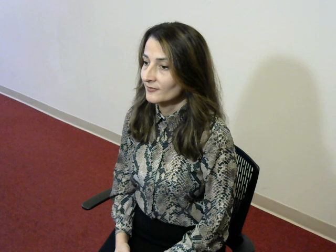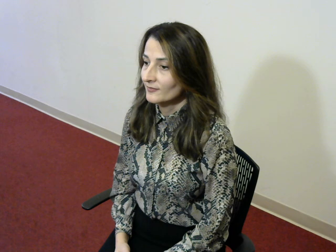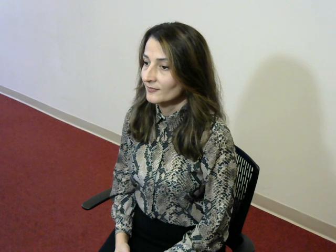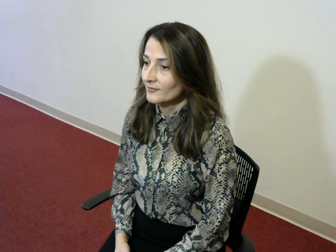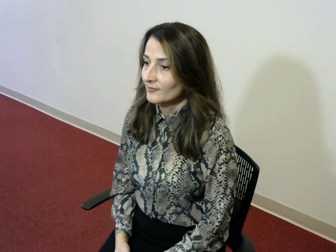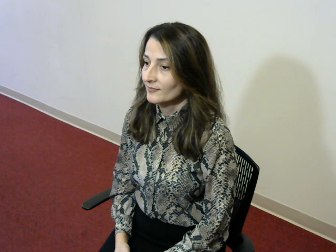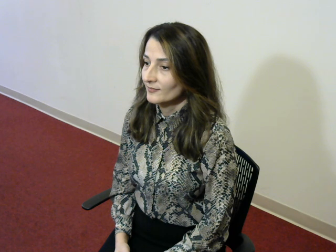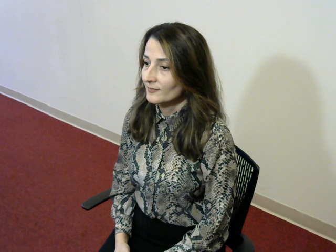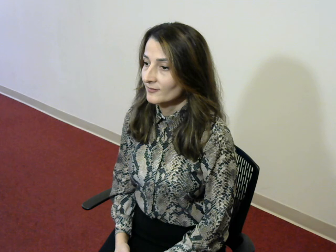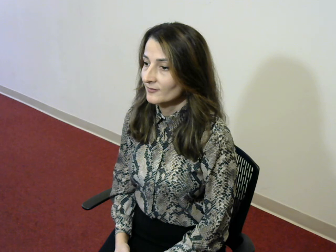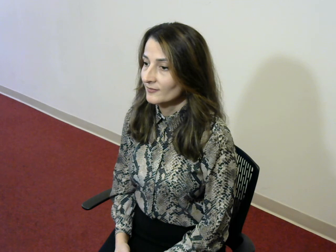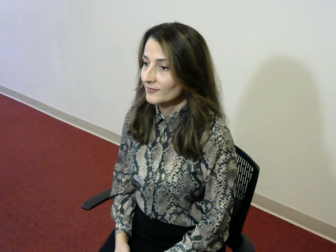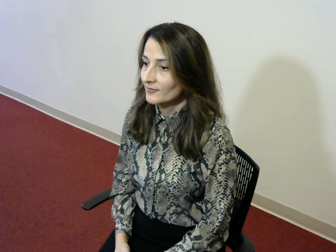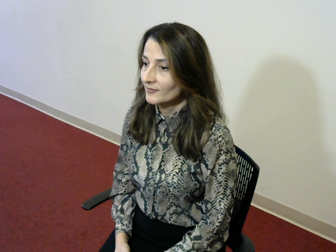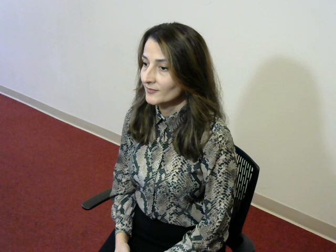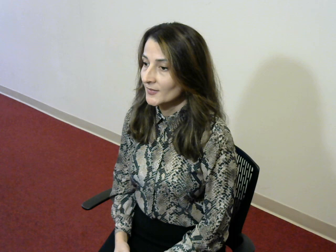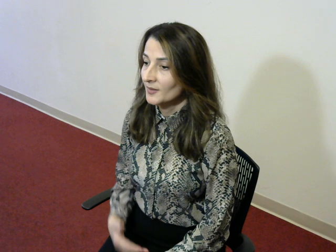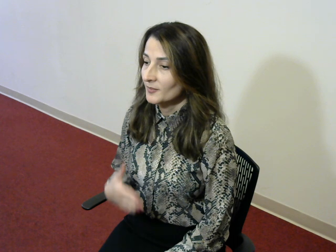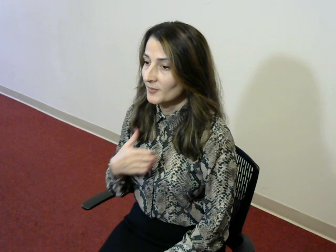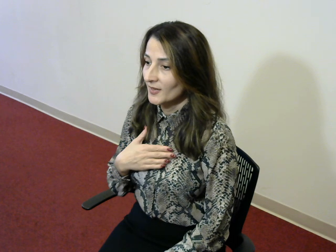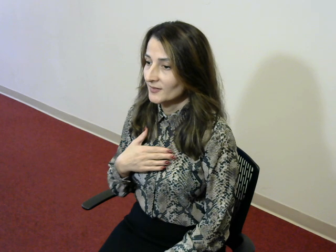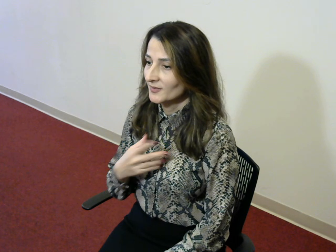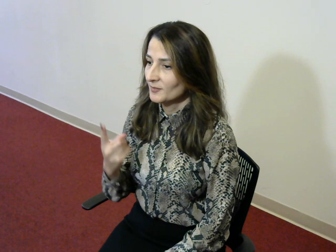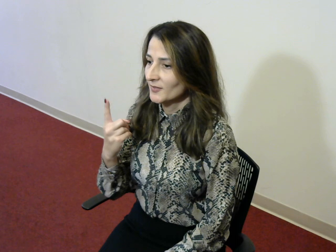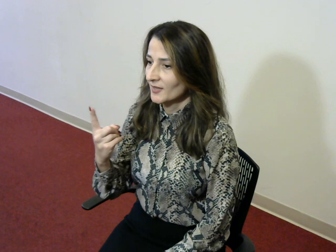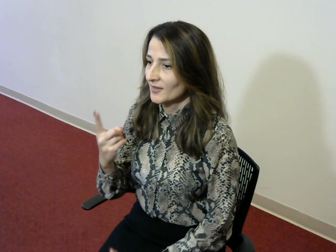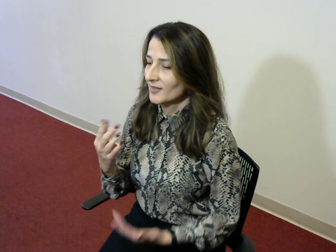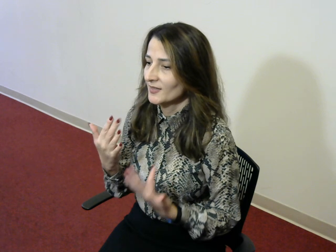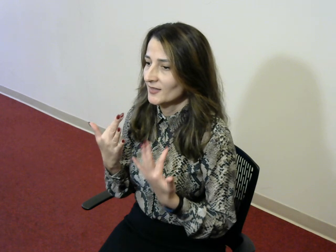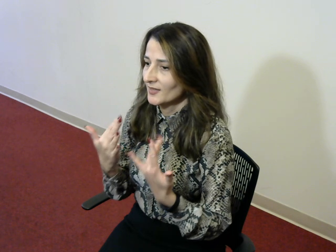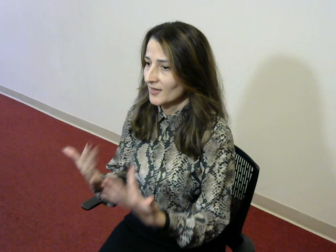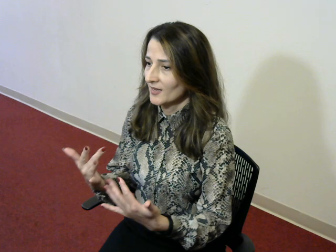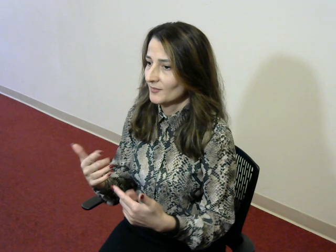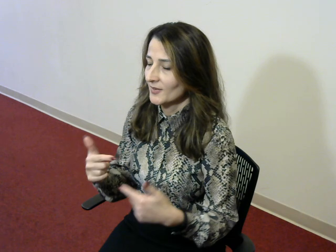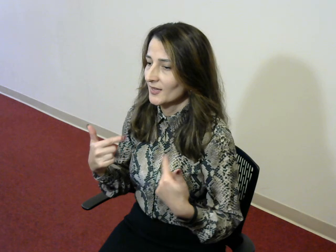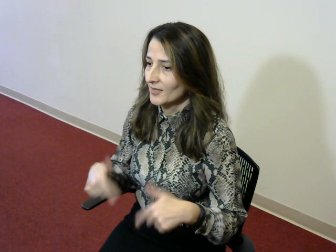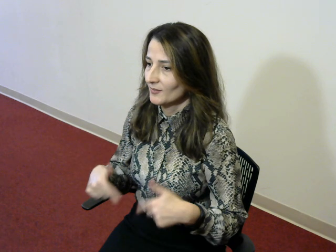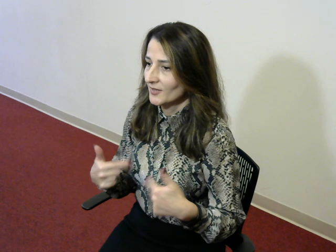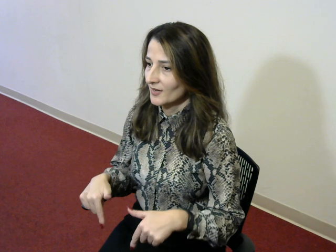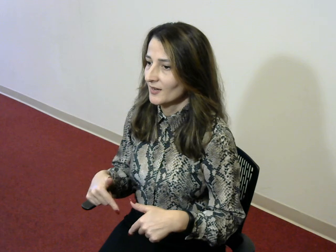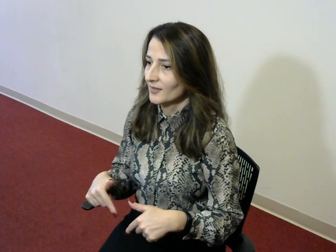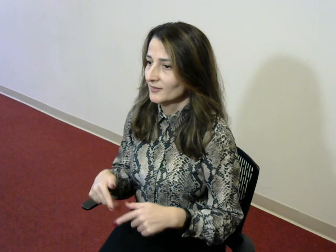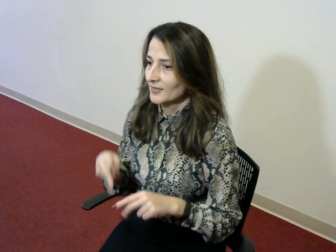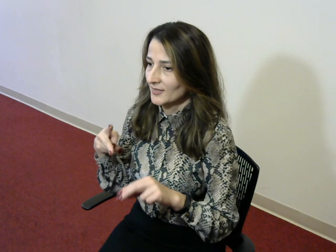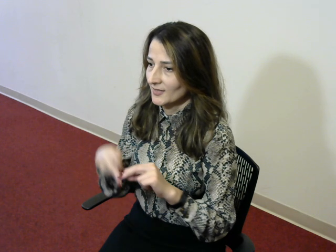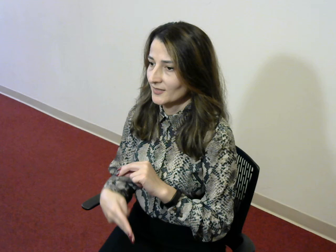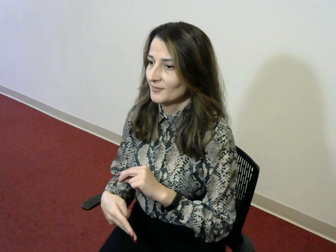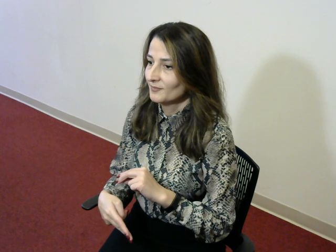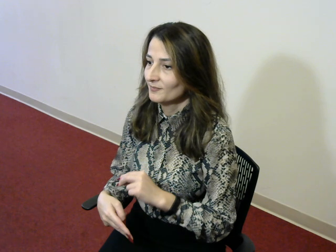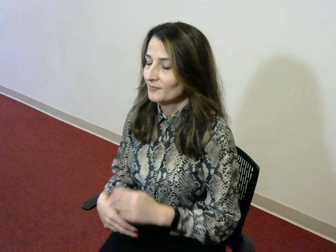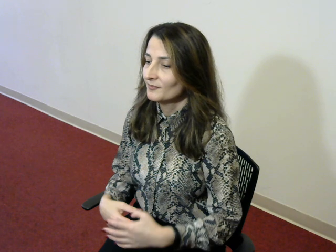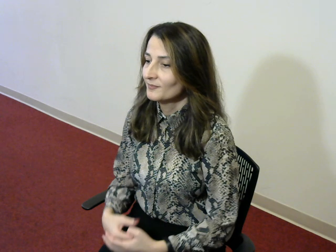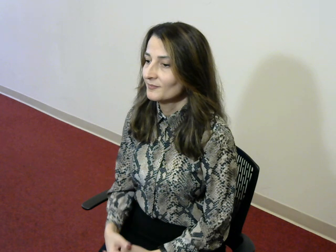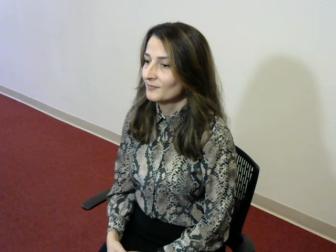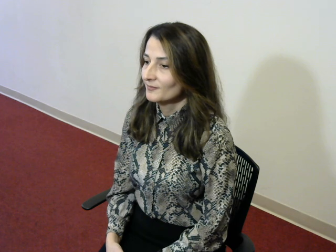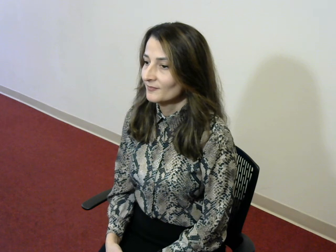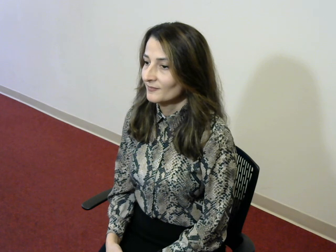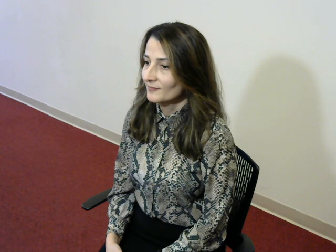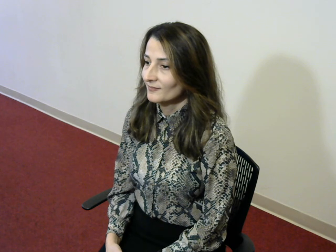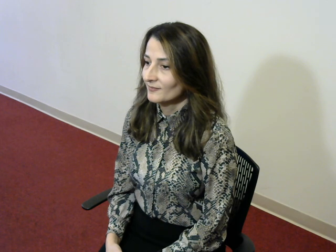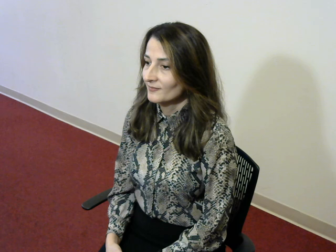Mən bir neçə imtahandan kəsildim